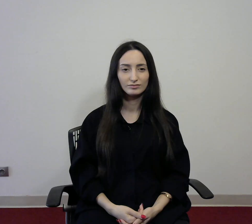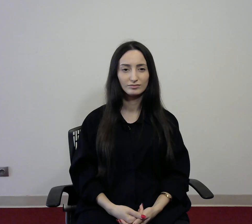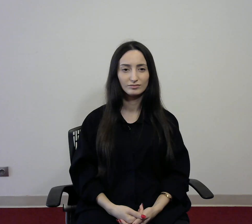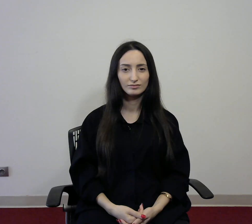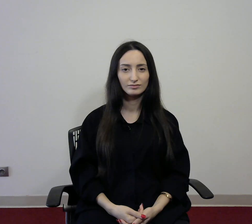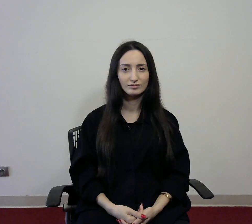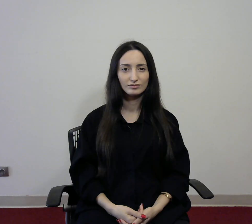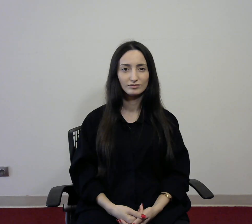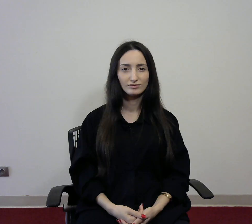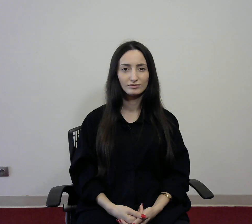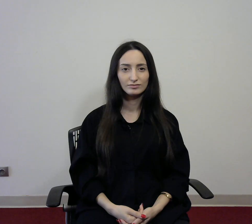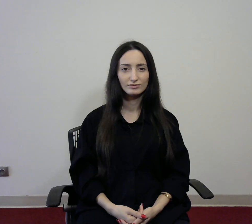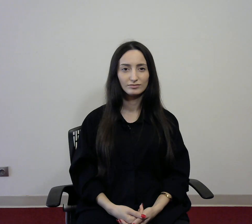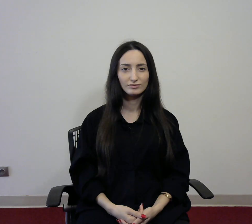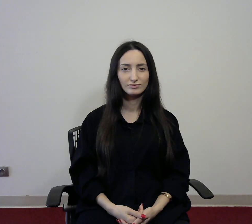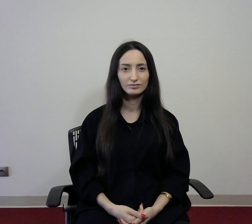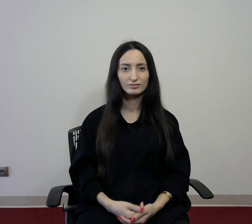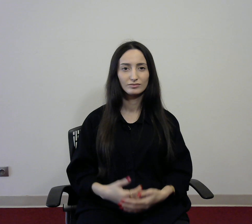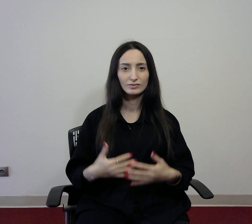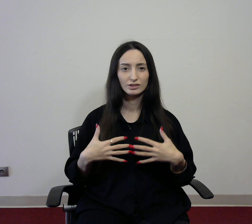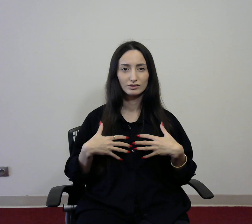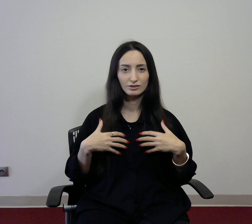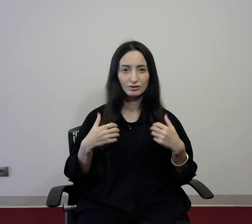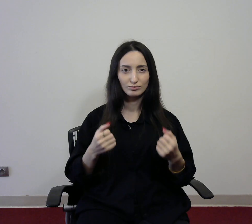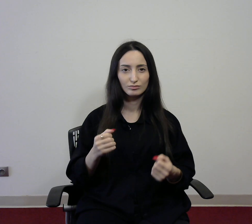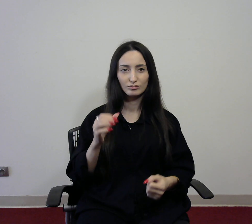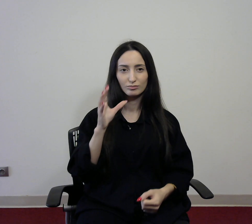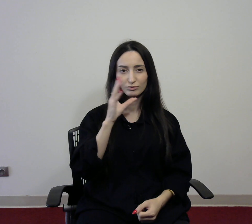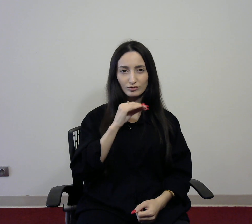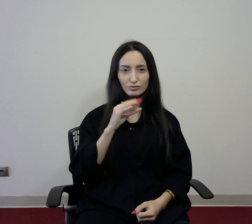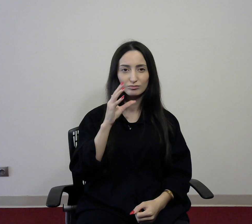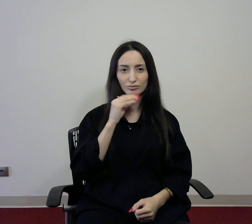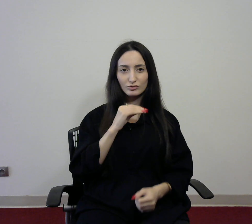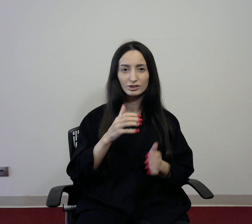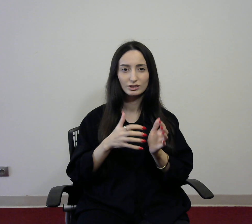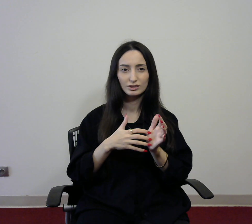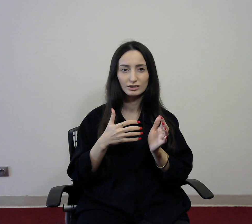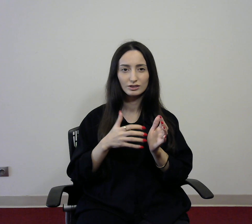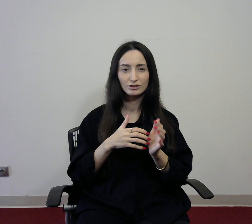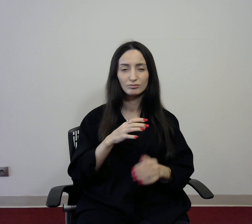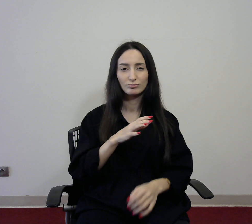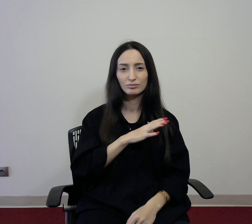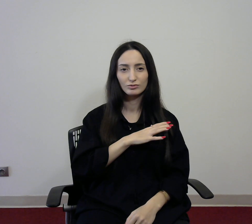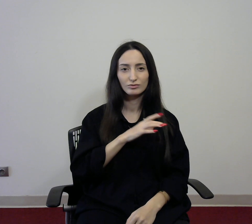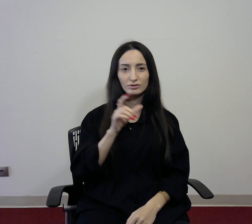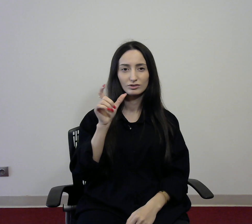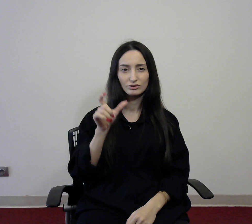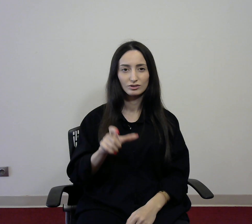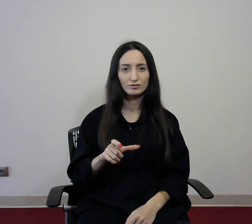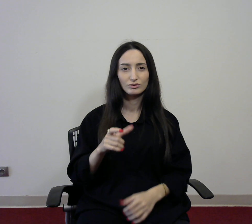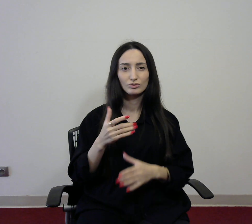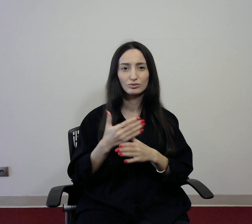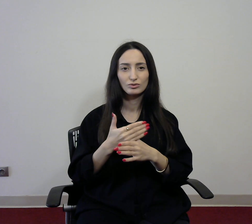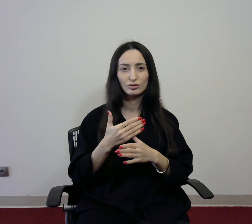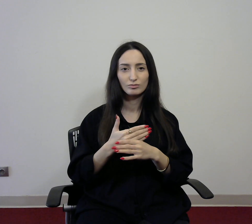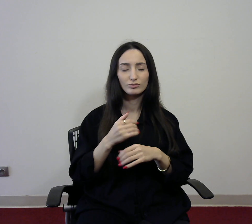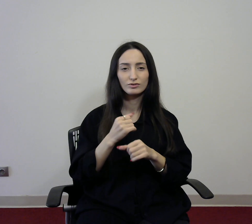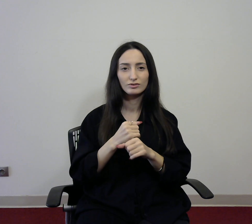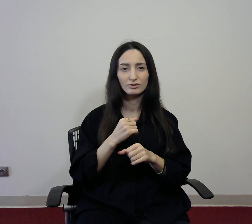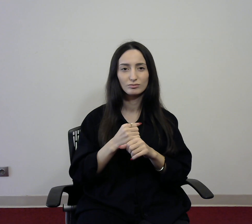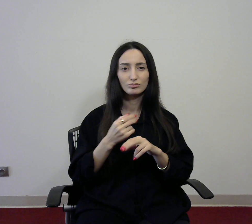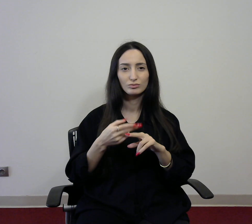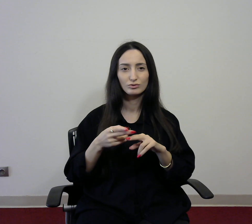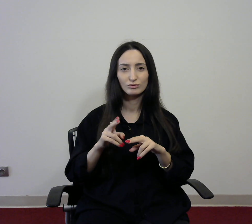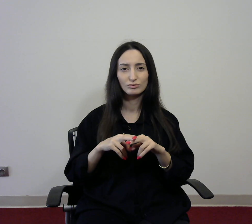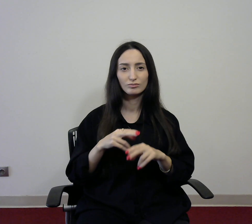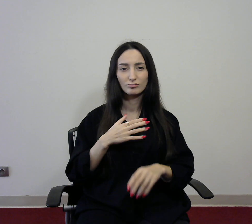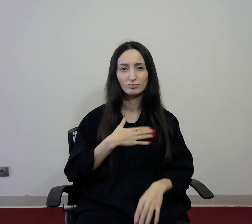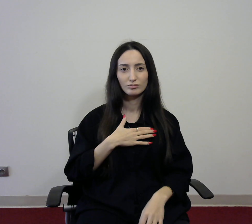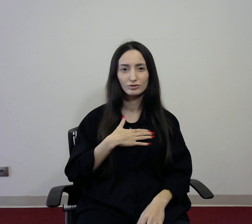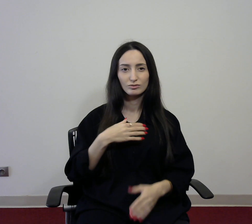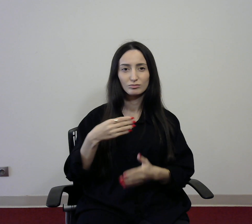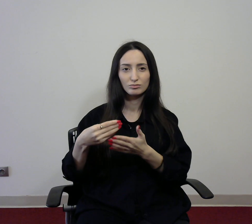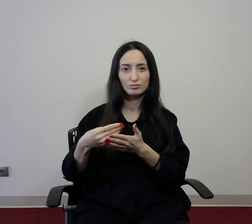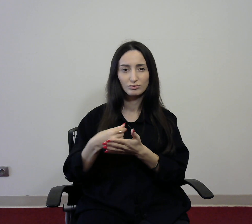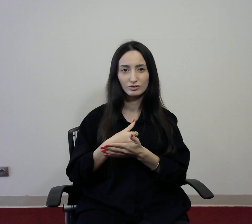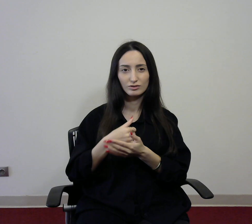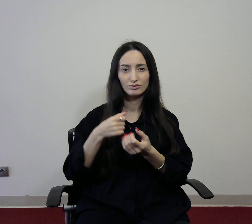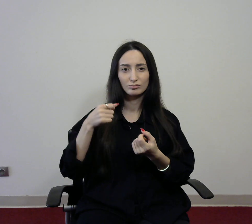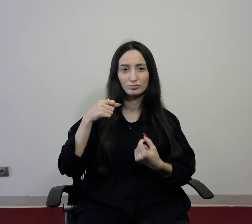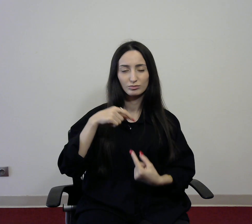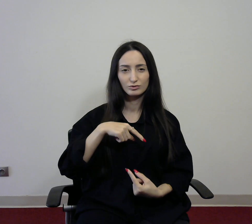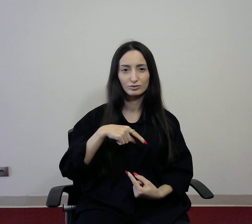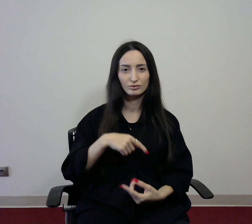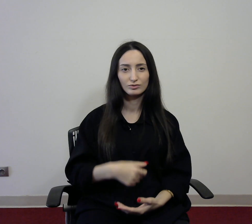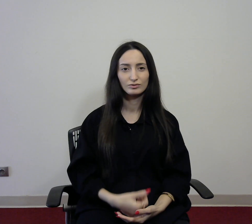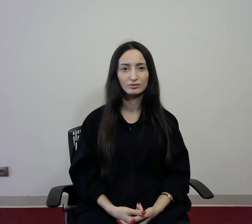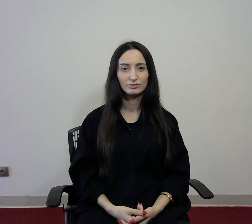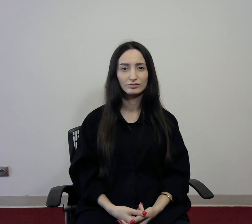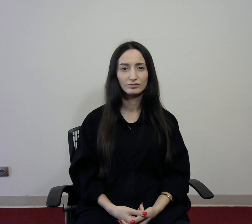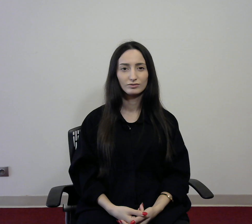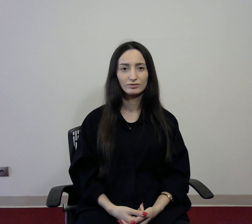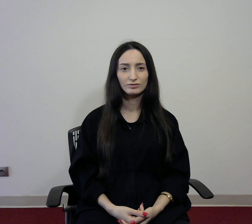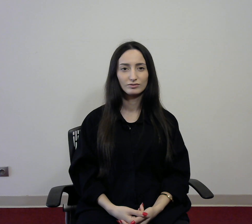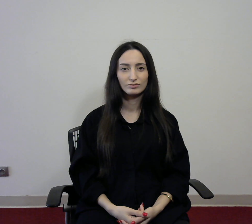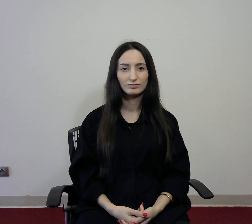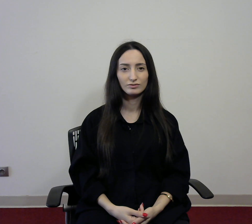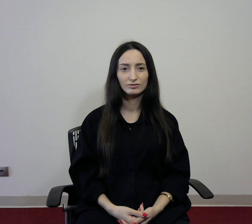Sağlamlıq imkanı məhdud olan şəxsə kömək etdiyimə görə mənə ödəniş düşürmü?